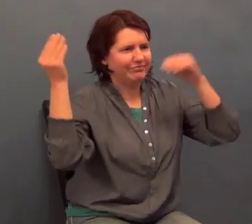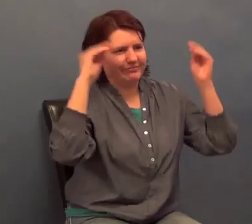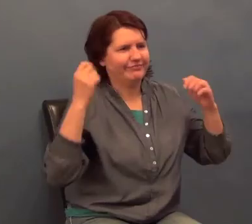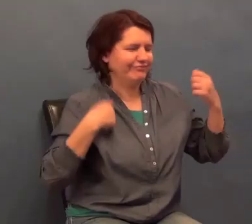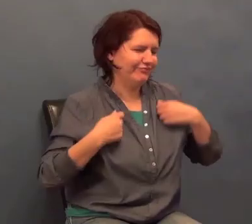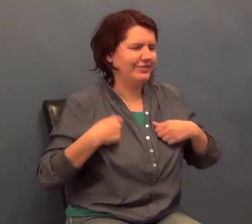Ubiera się.